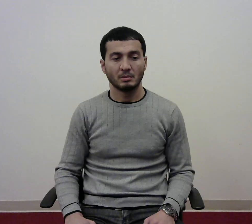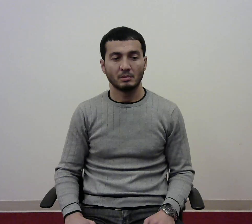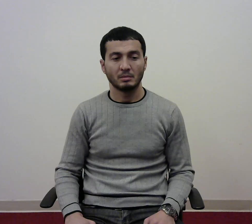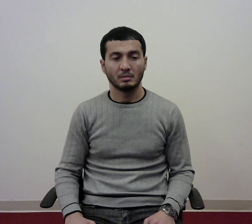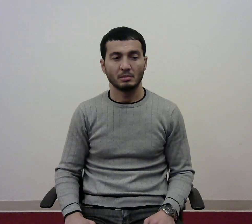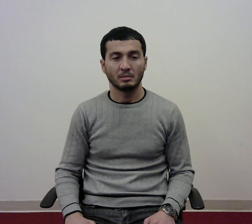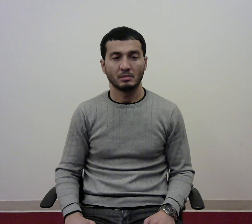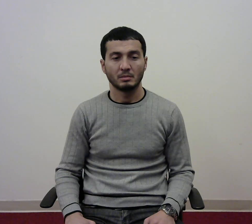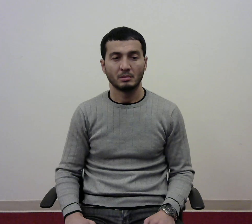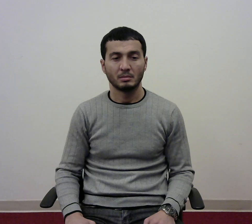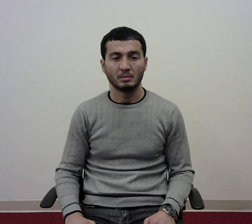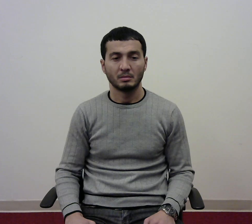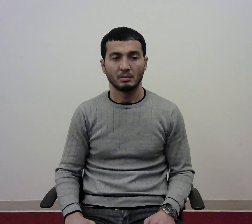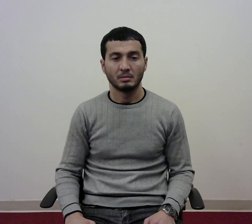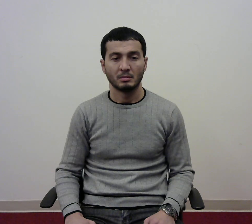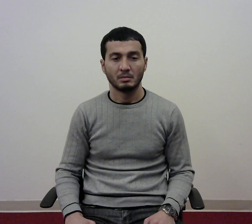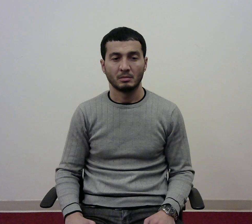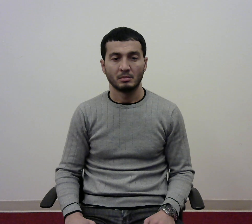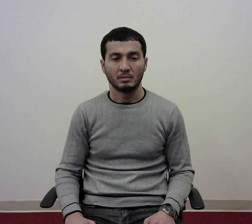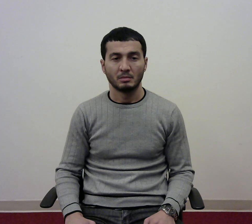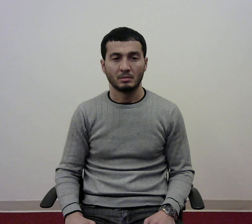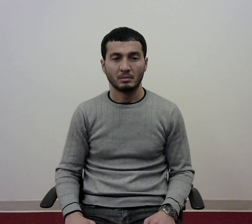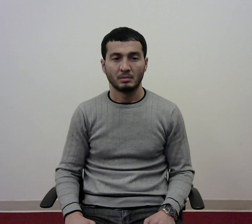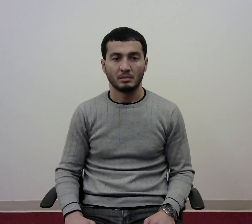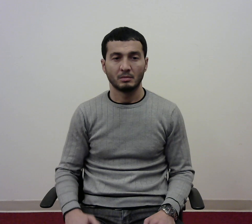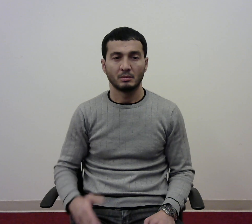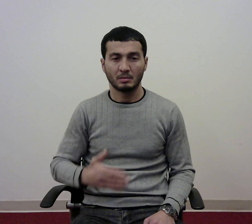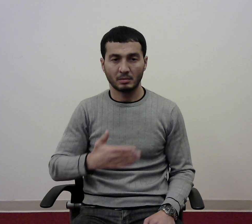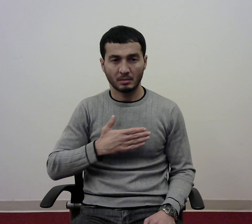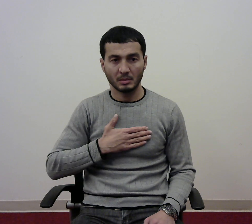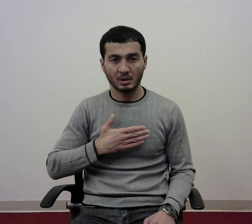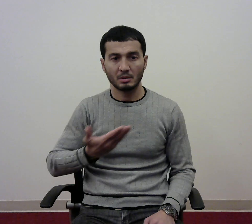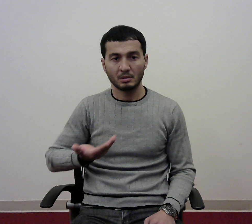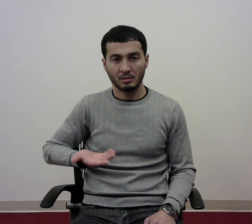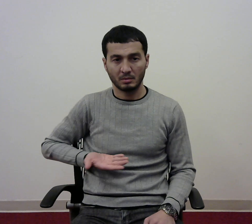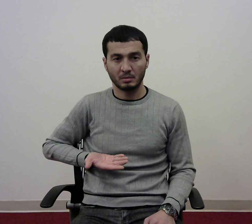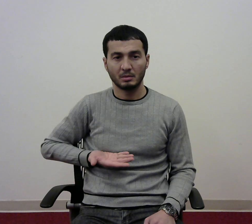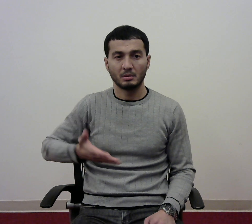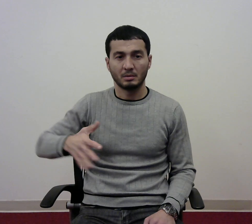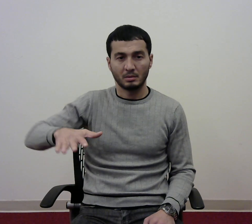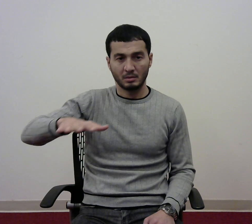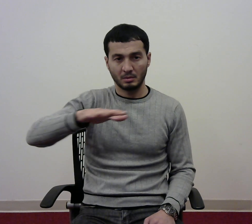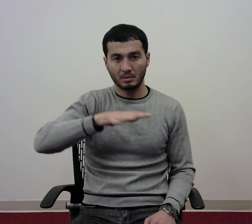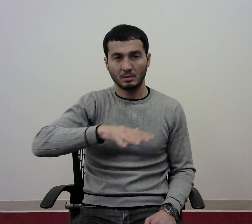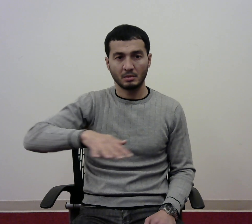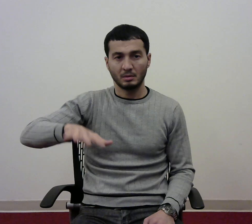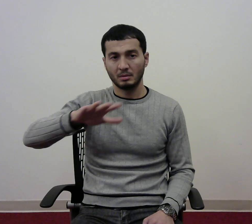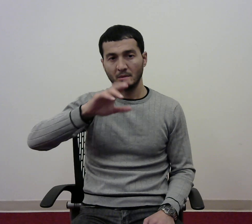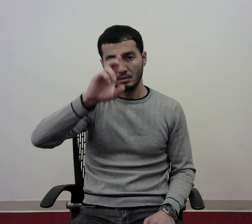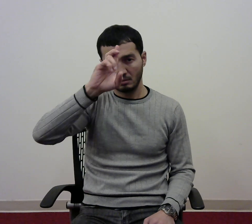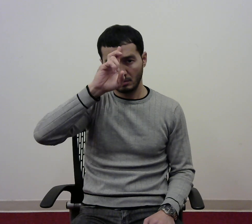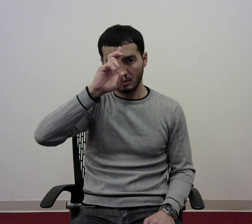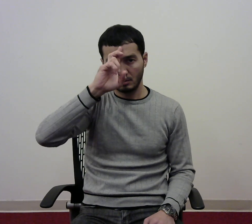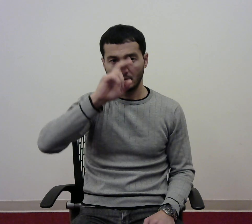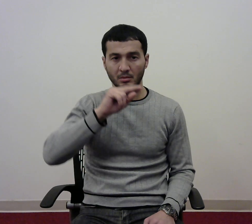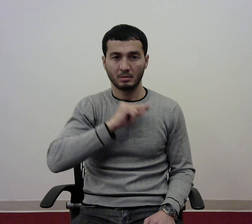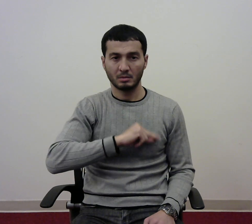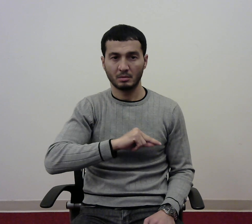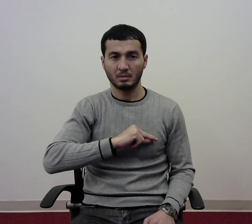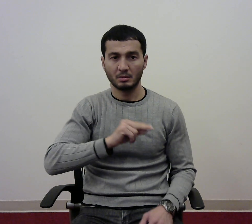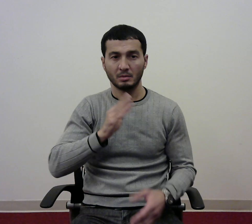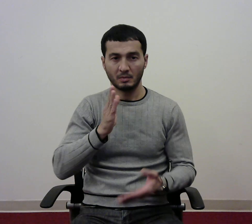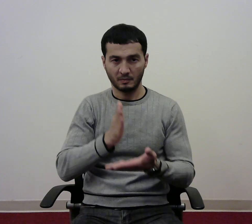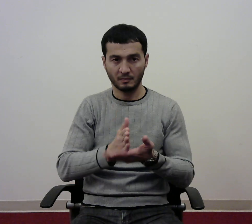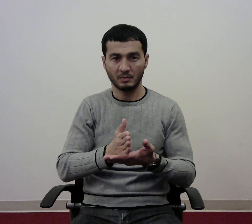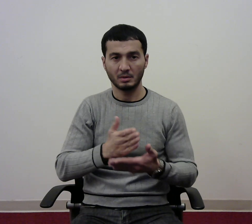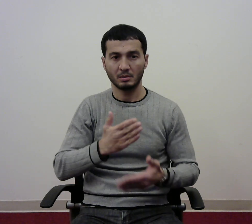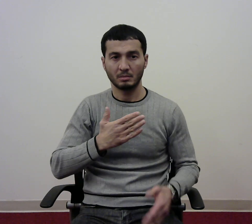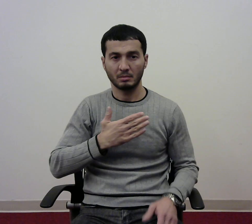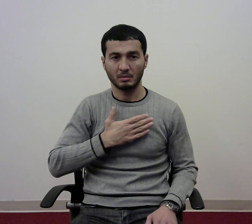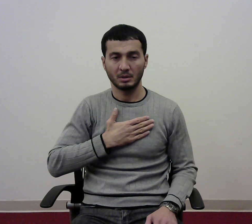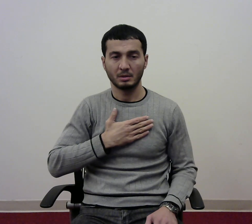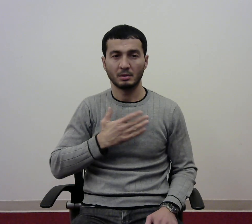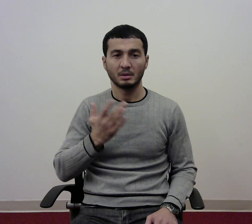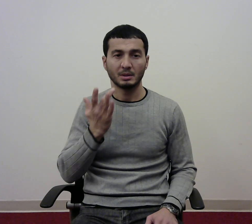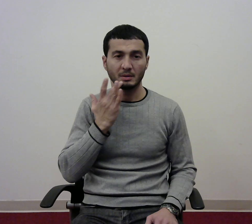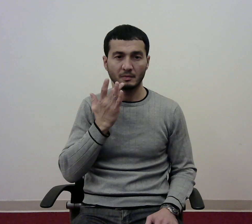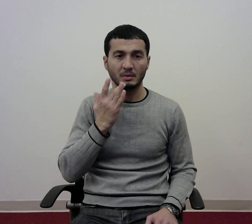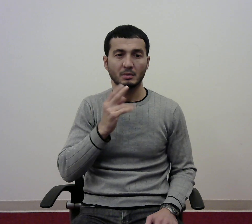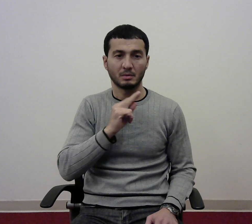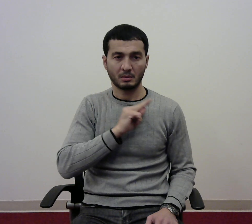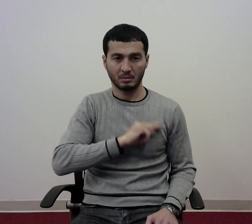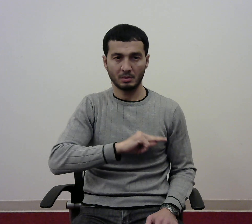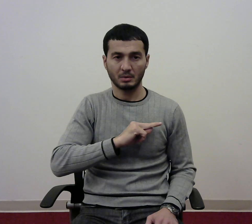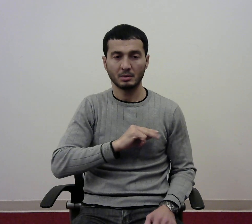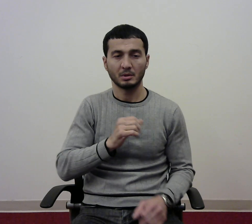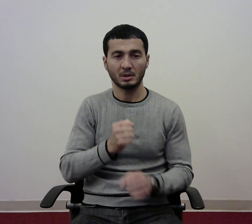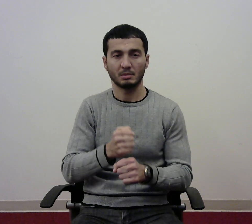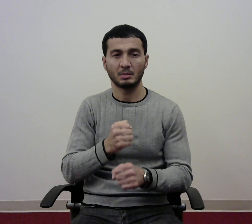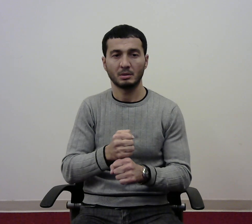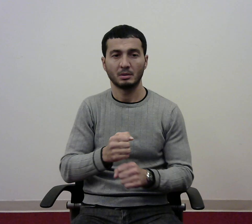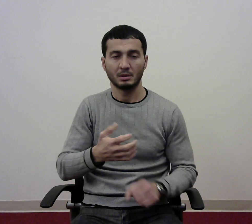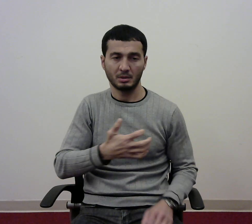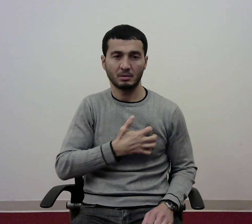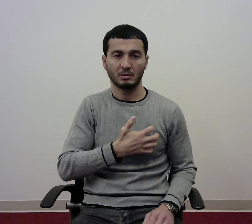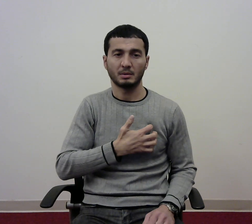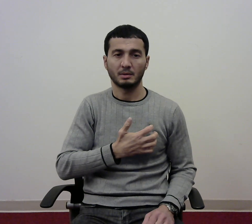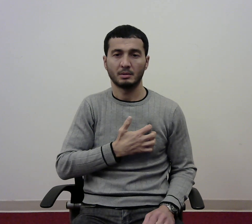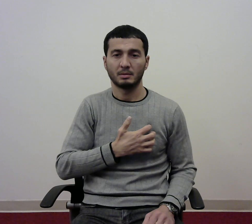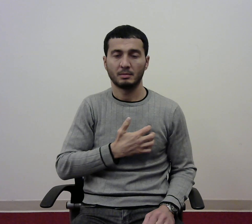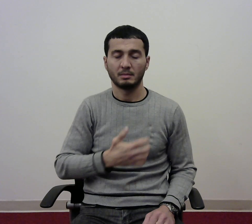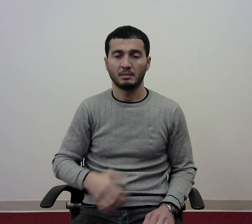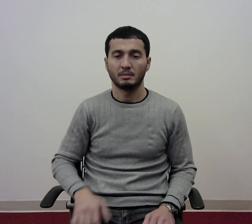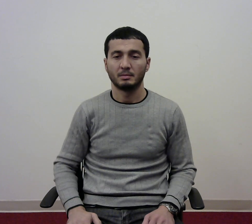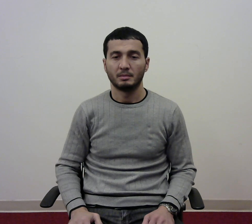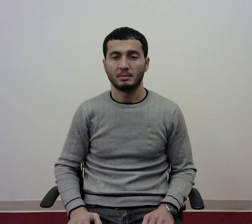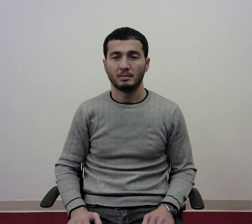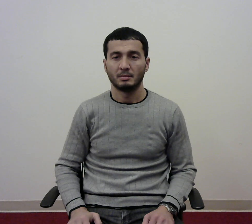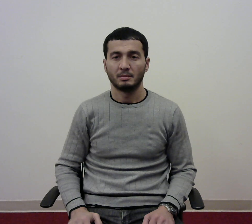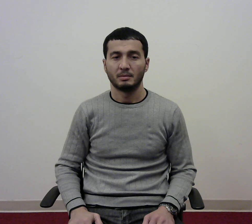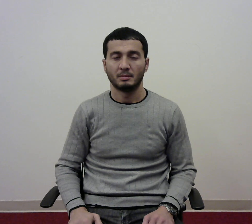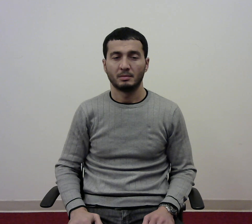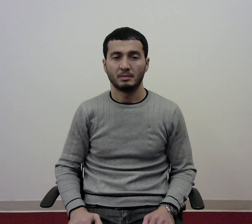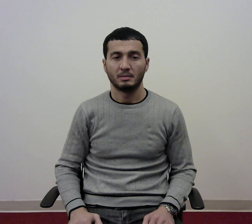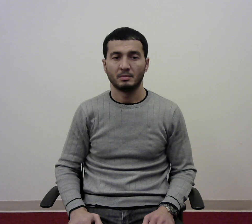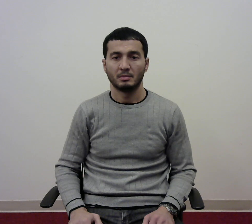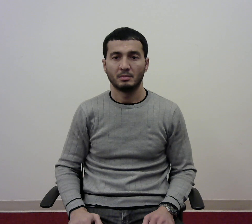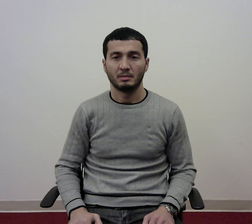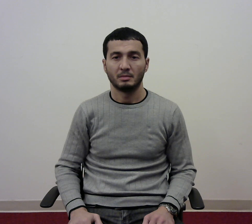Mənim yaşadığım ərazidə dövlət işi var, mən həmin işdə işləmək istəyirəm